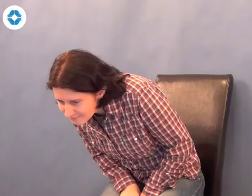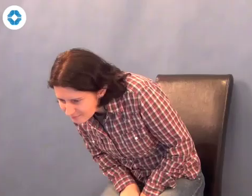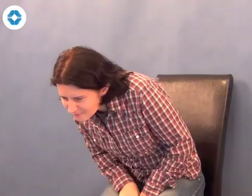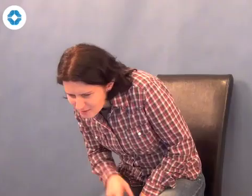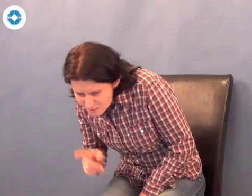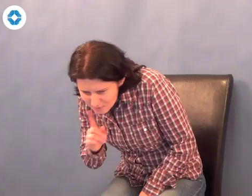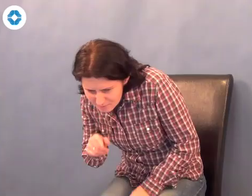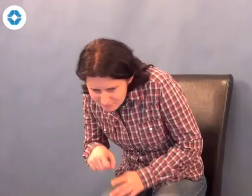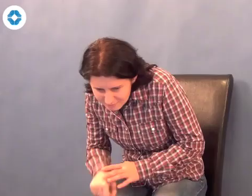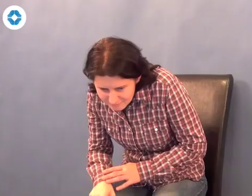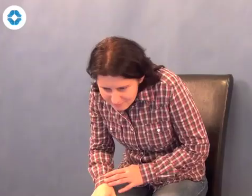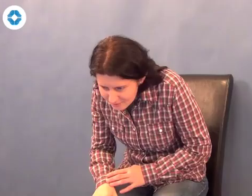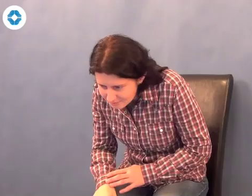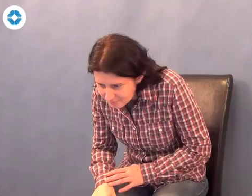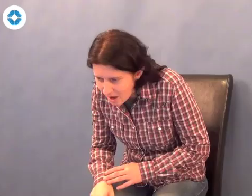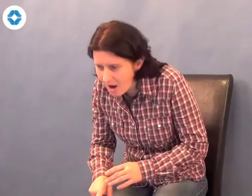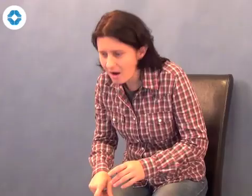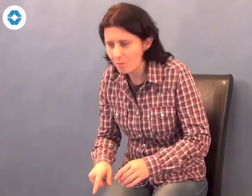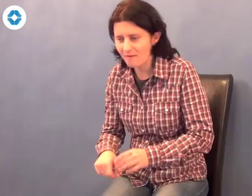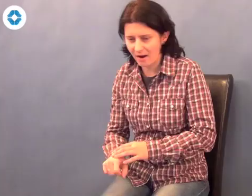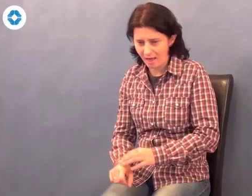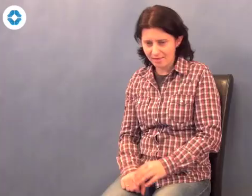Chłopak ma głowę wsadzoną gdzieś.